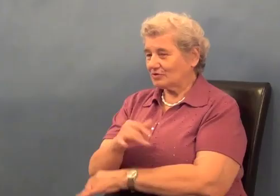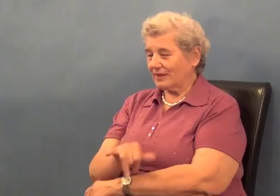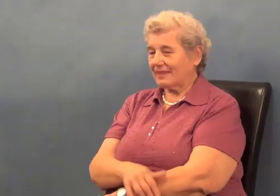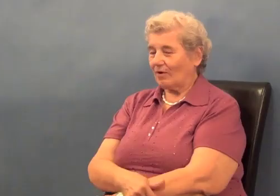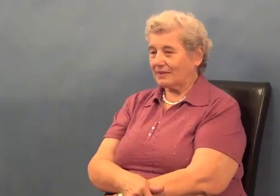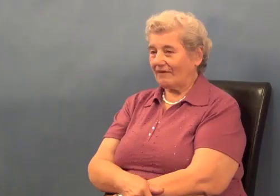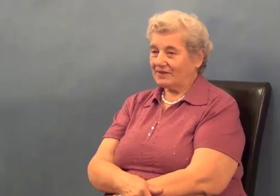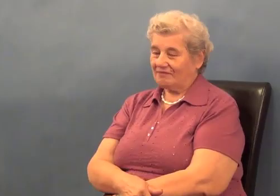W co innego trafił, nie wiem.